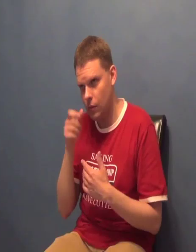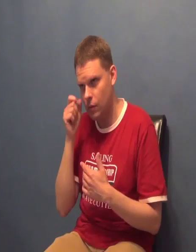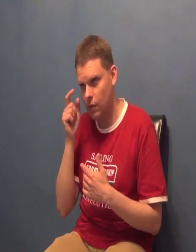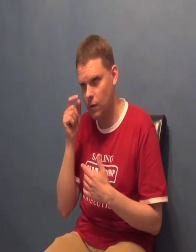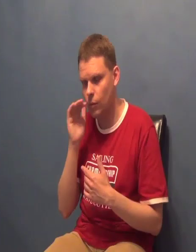Rano?